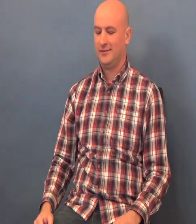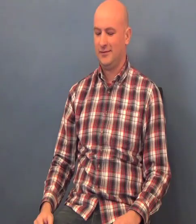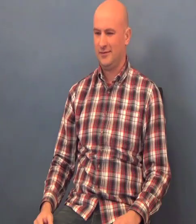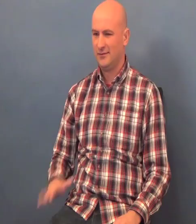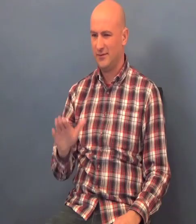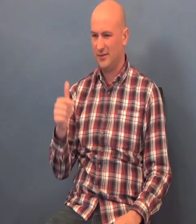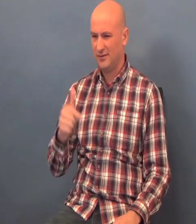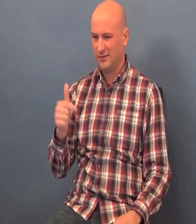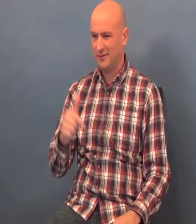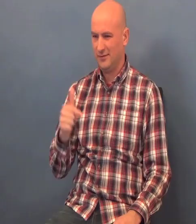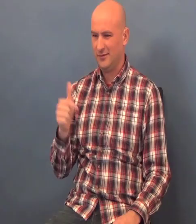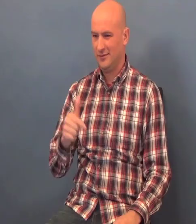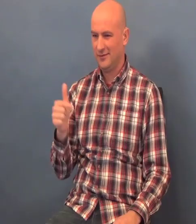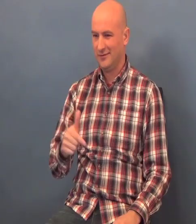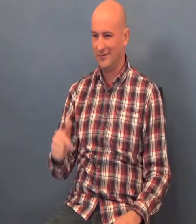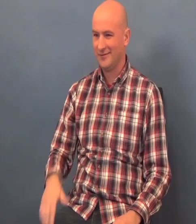Ciągle jesteś zajęty.